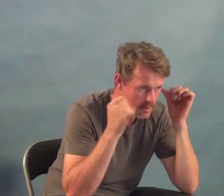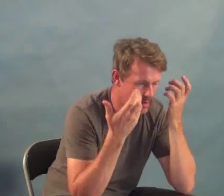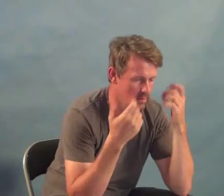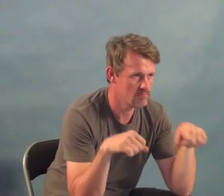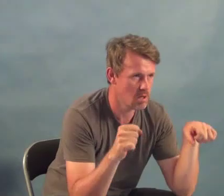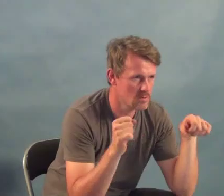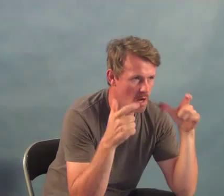Kask motorowy jest większy i grubszy.